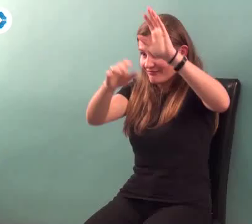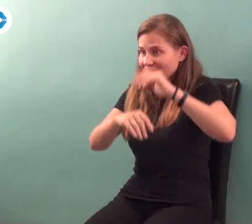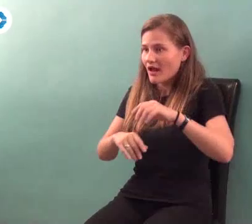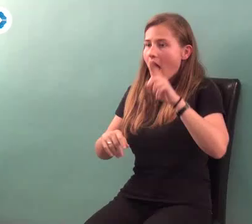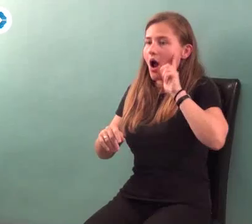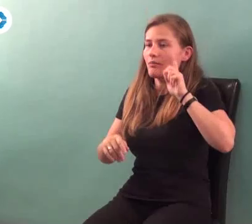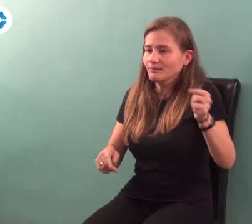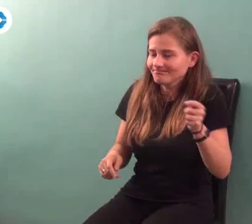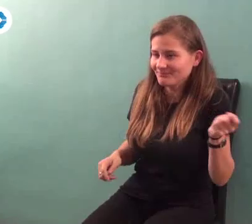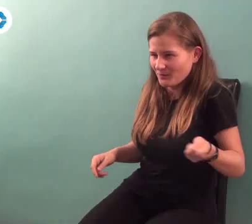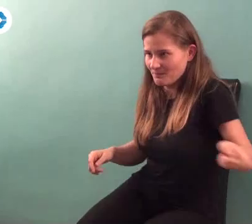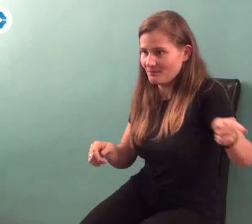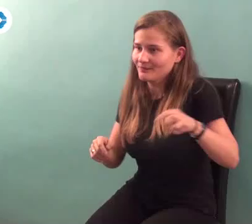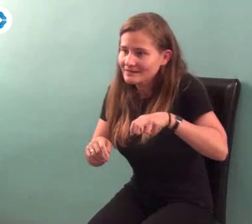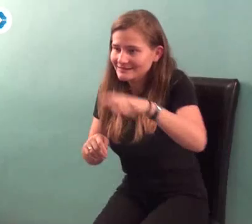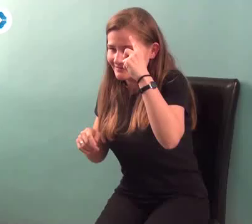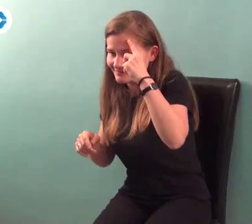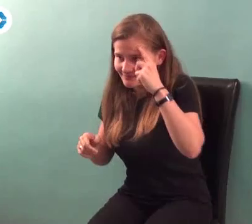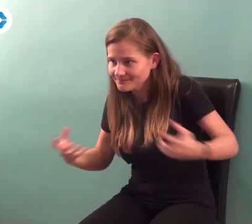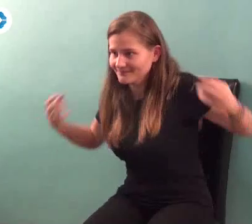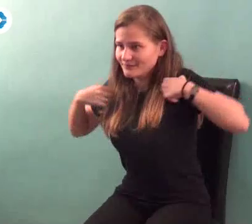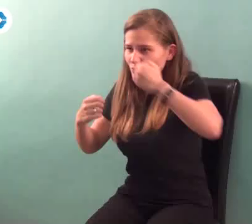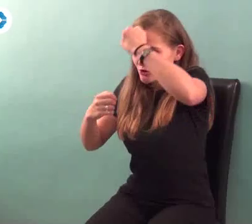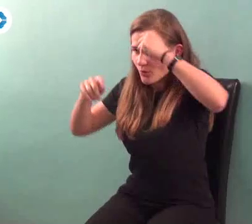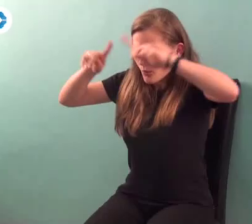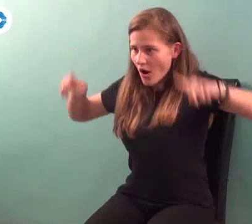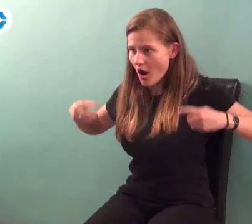A ten mężczyzna, Charlie Chaplin, wpada na pomysł, zakłada na plecy taflę szkła.